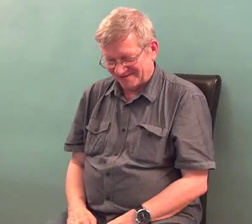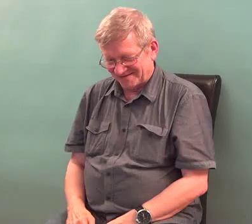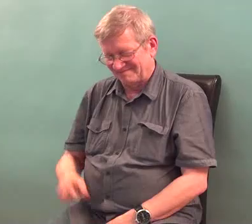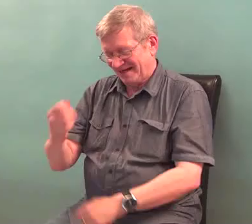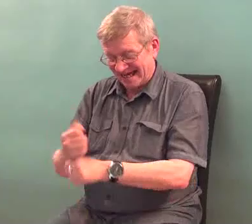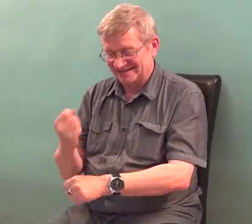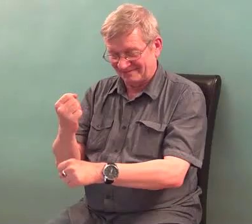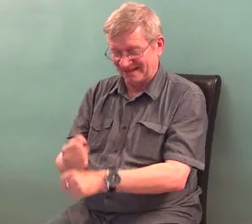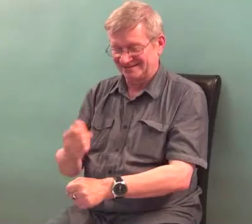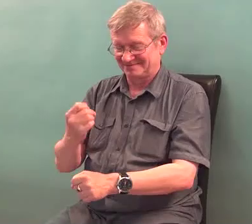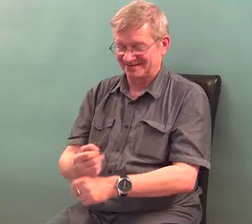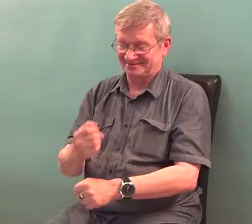Praca, praca, praca, praca...